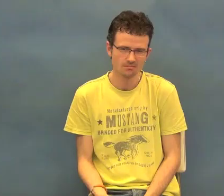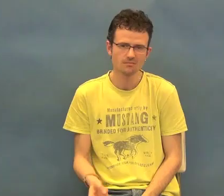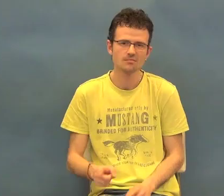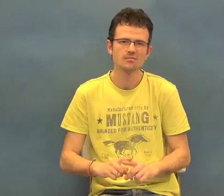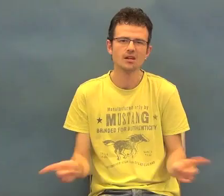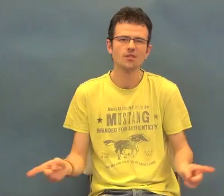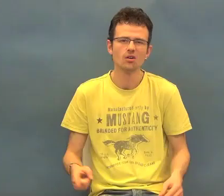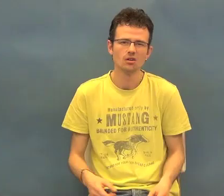Nie wolno.